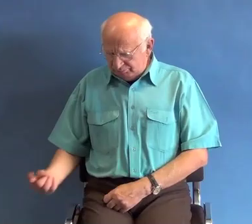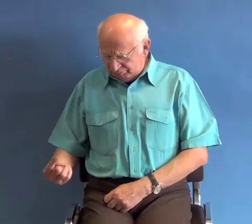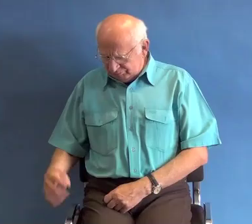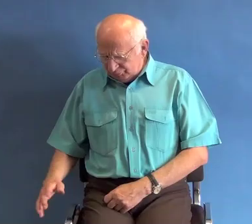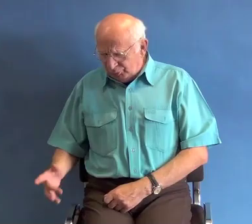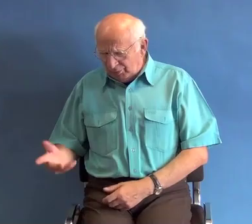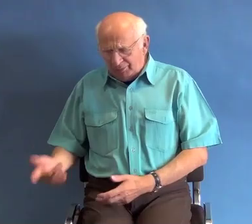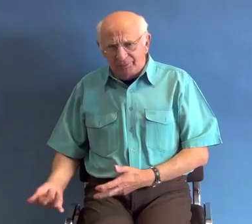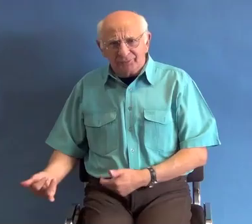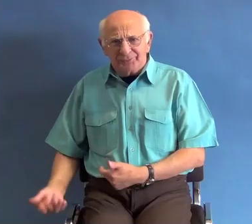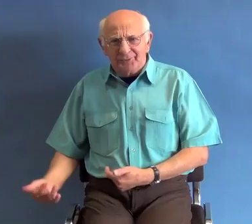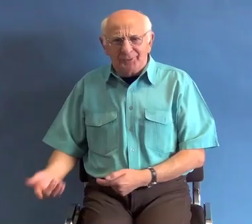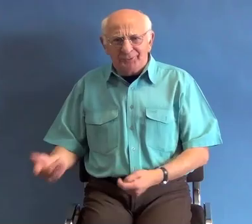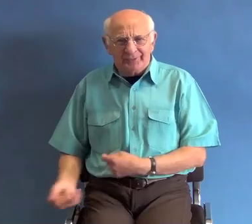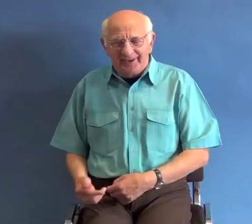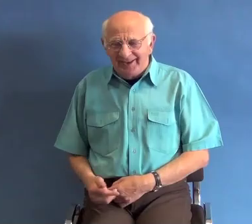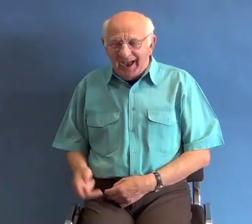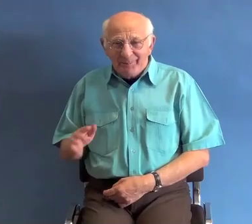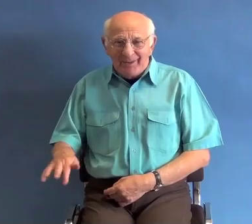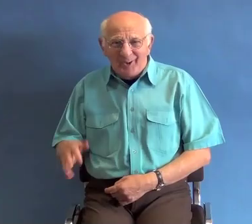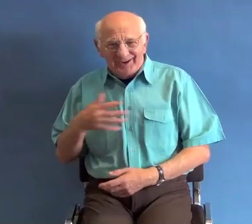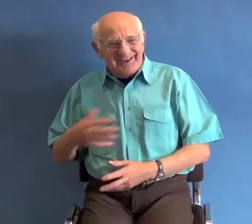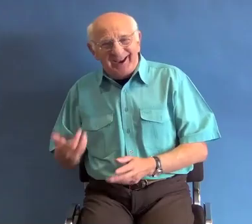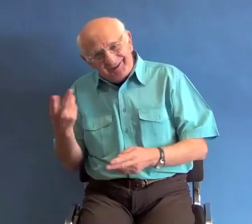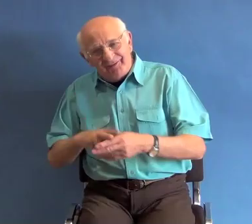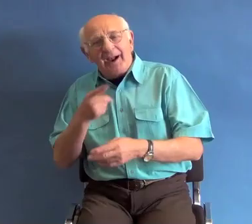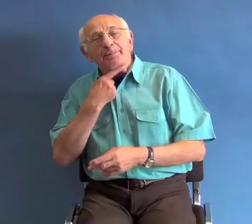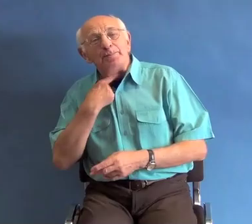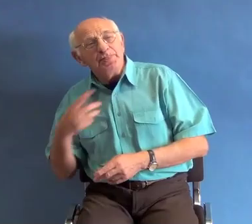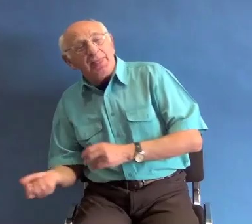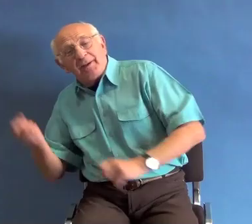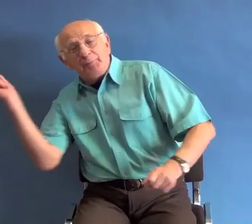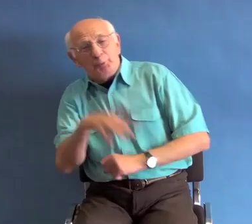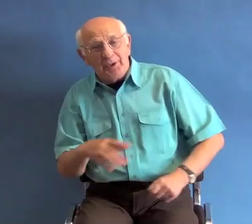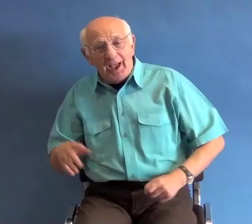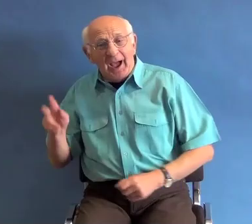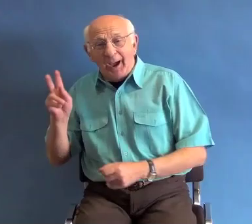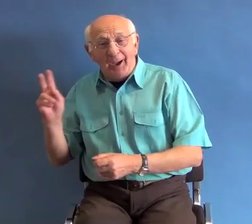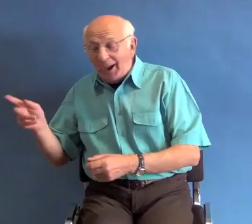Zaczął wypytywać chłopca co tam robi, a on w tym czasie właśnie miał ochotę wykonać rzut po raz kolejny.